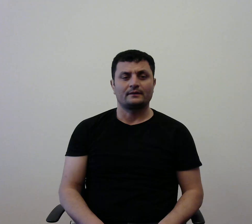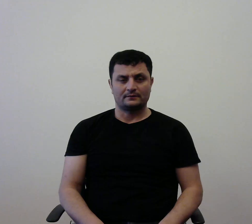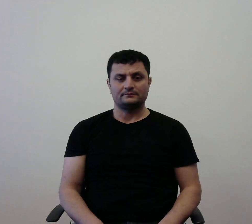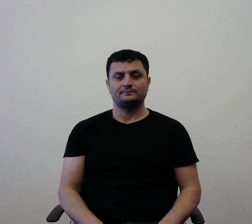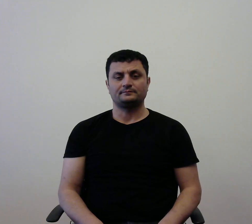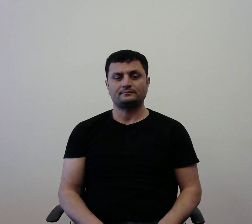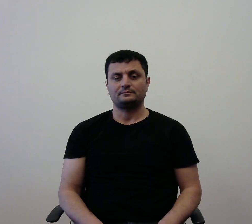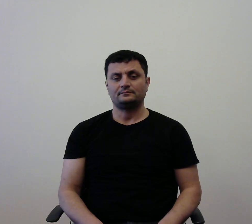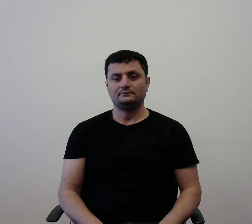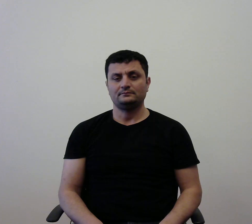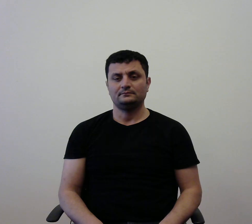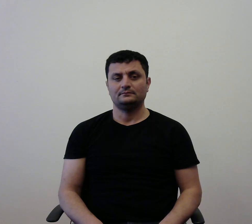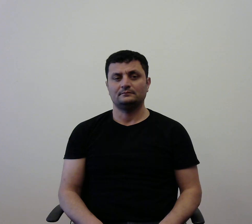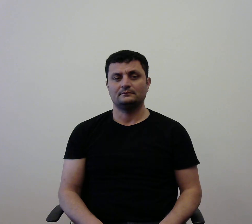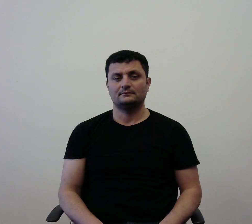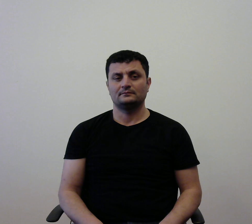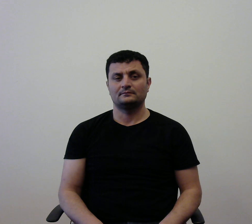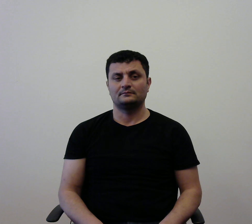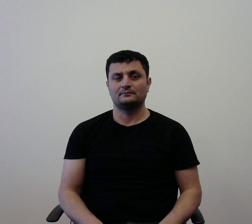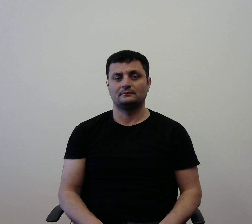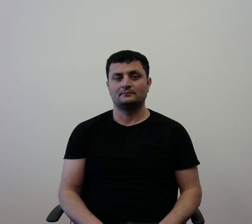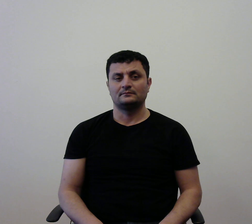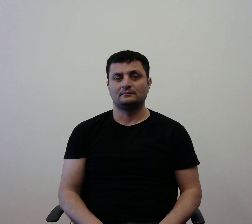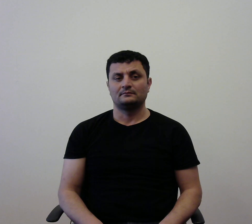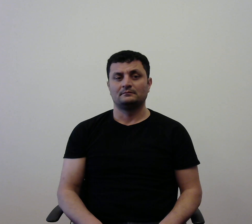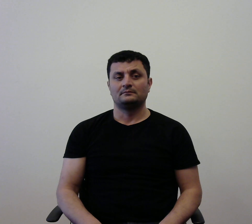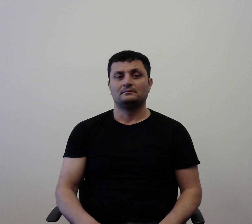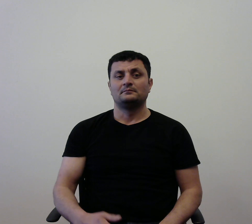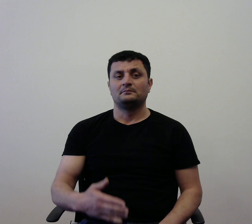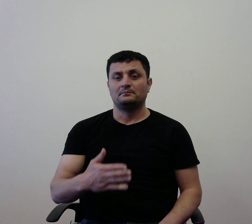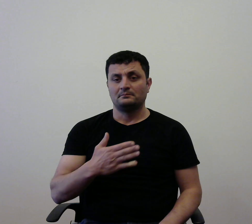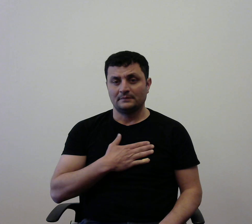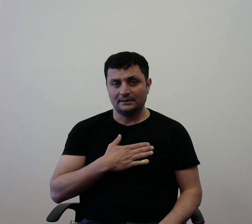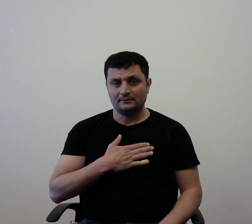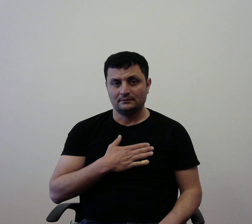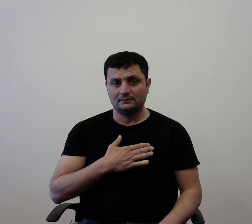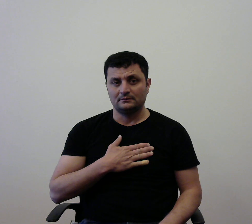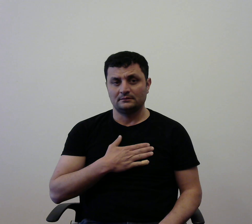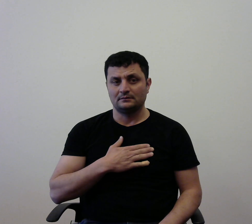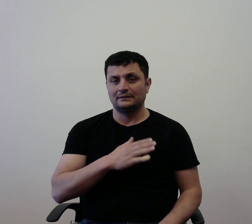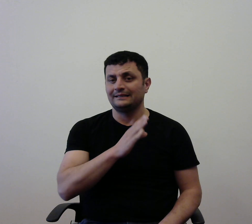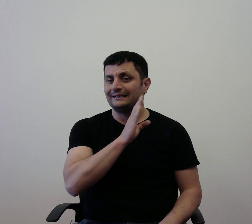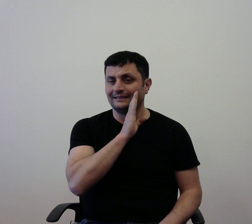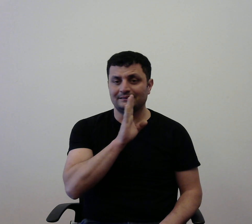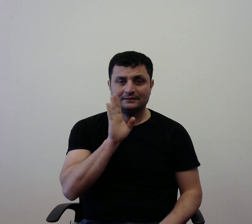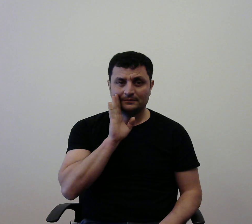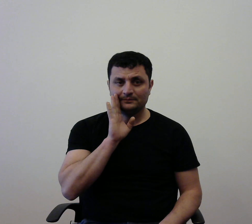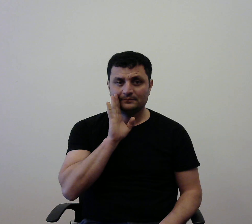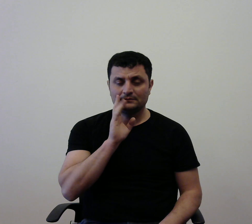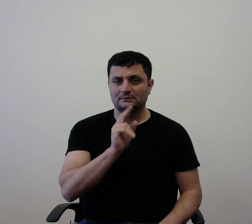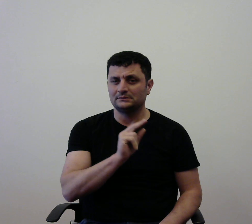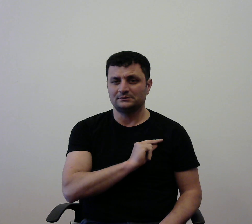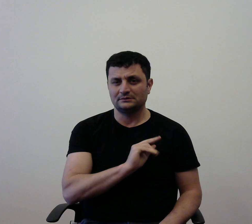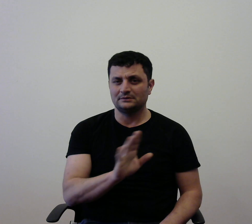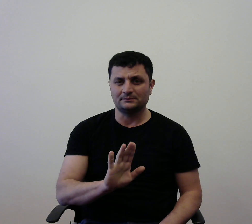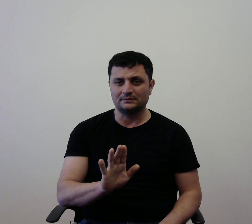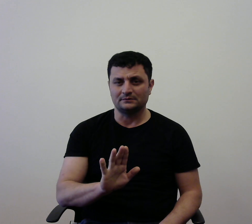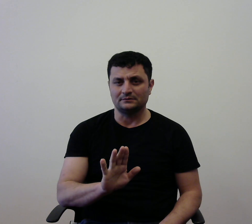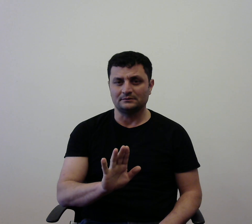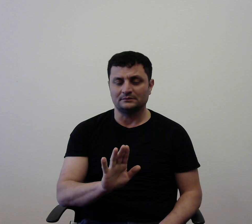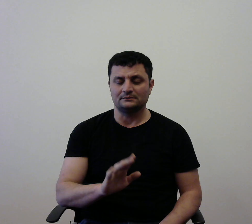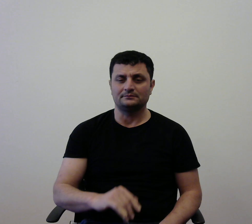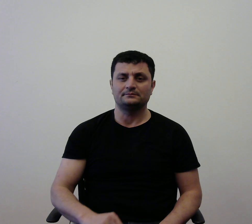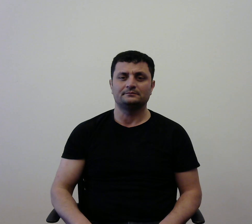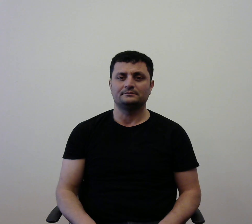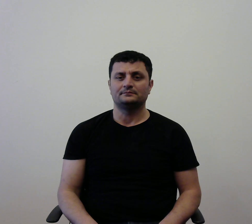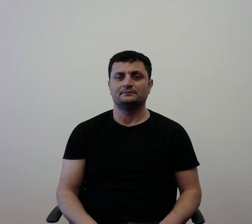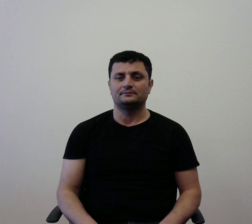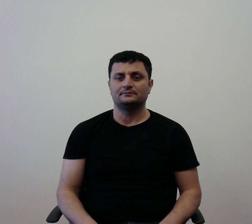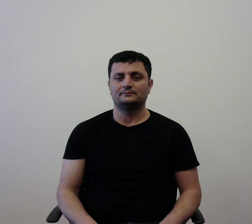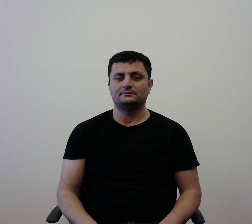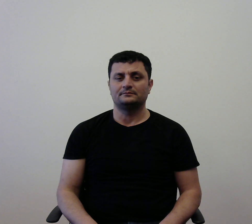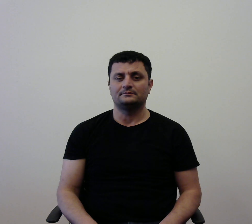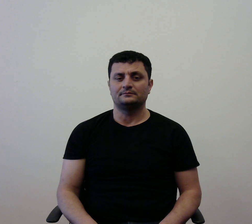Mənim anam işsizdir